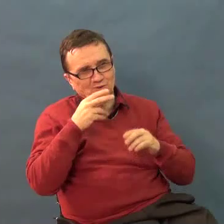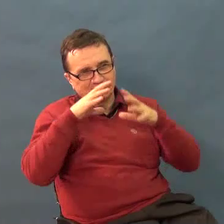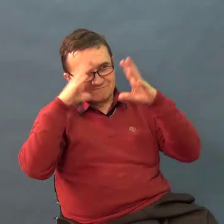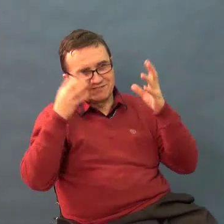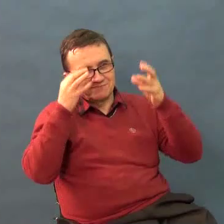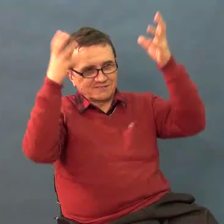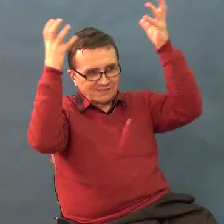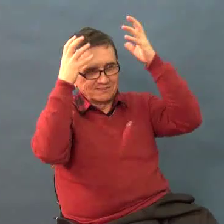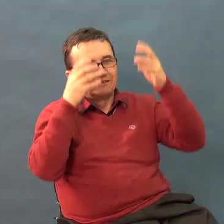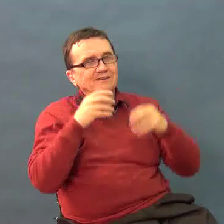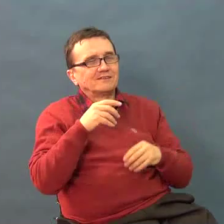Stawia na głowie drugą, większą kulę.